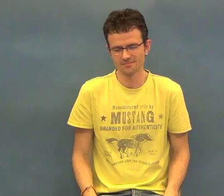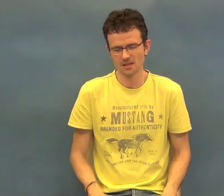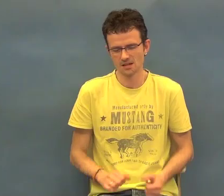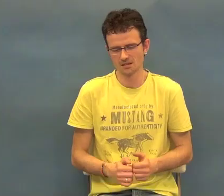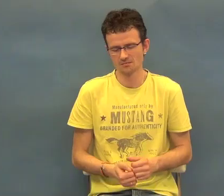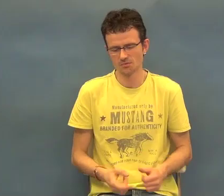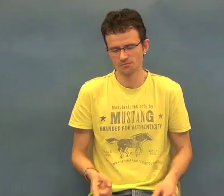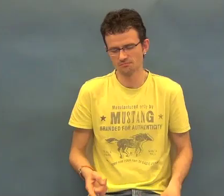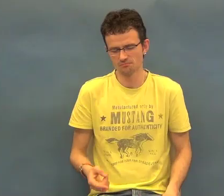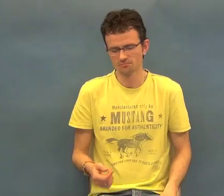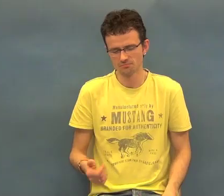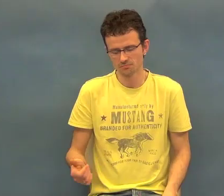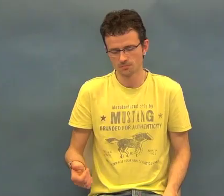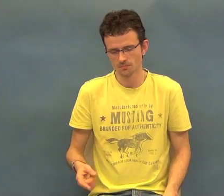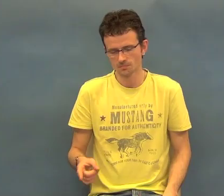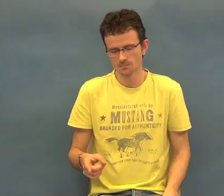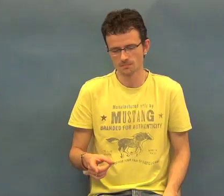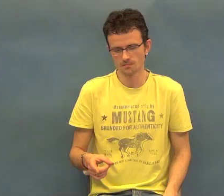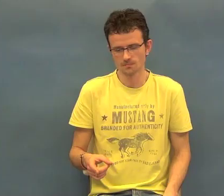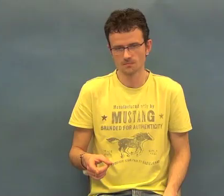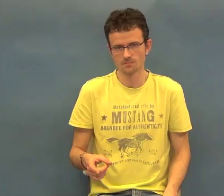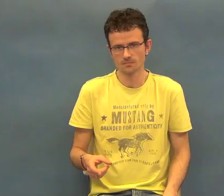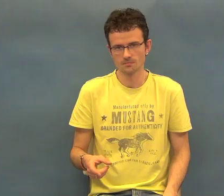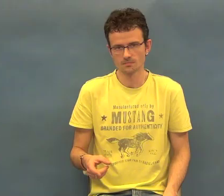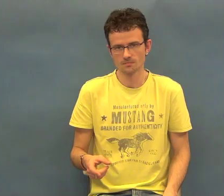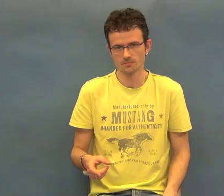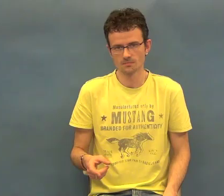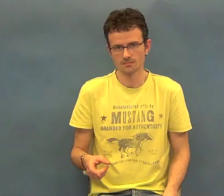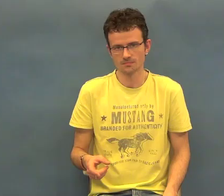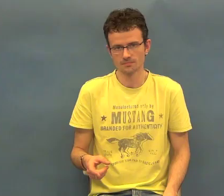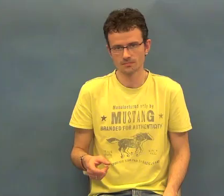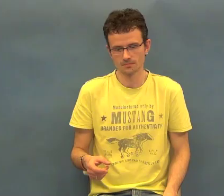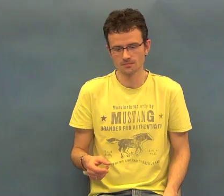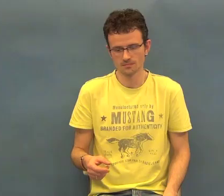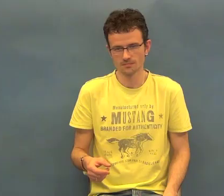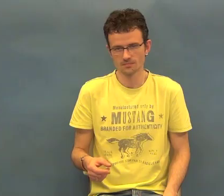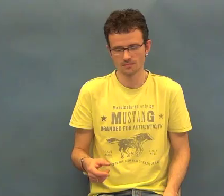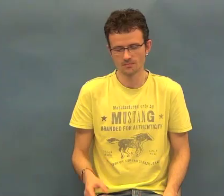Albo...